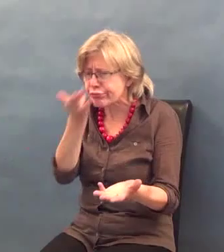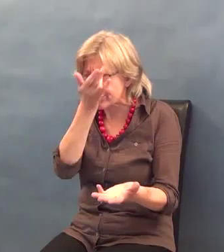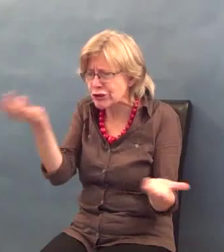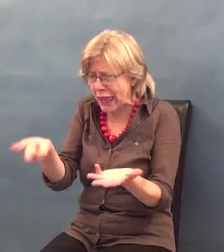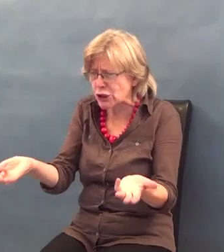Nie ma.